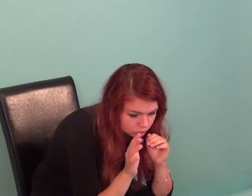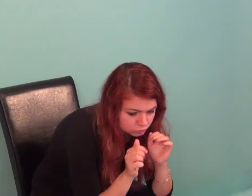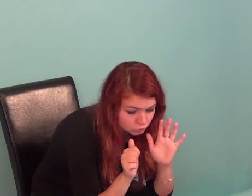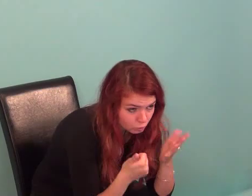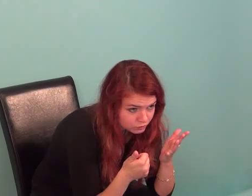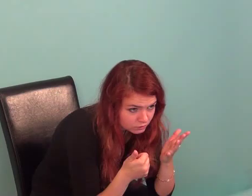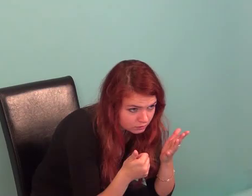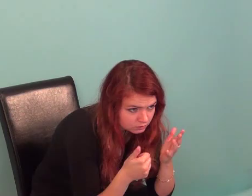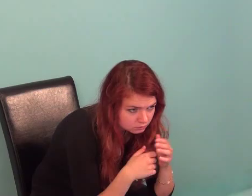Szóstego?